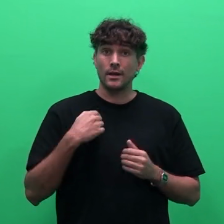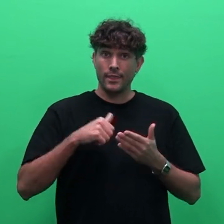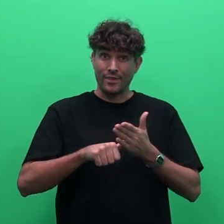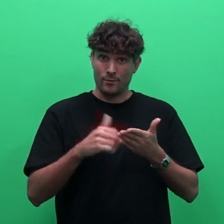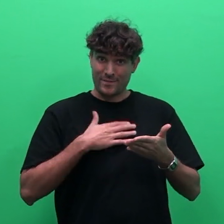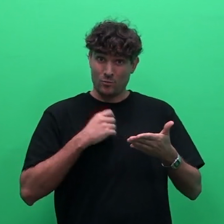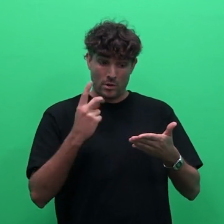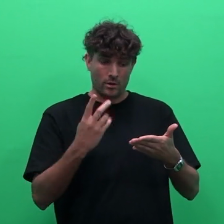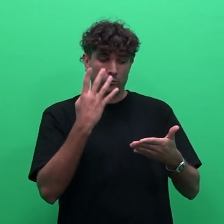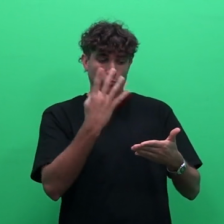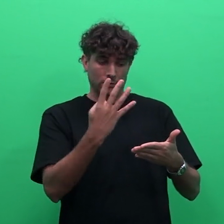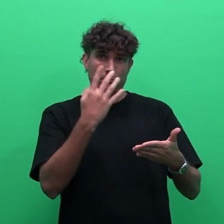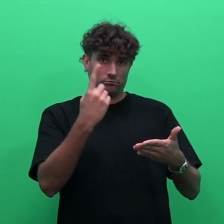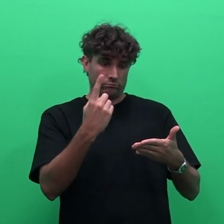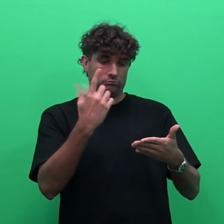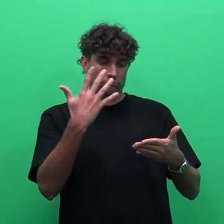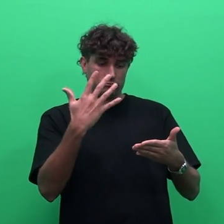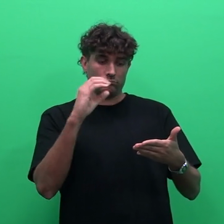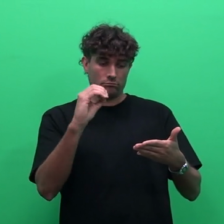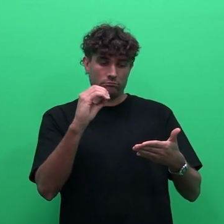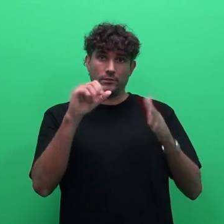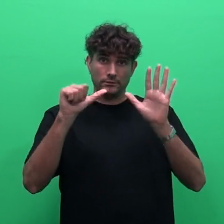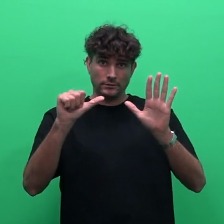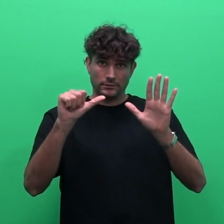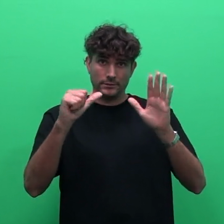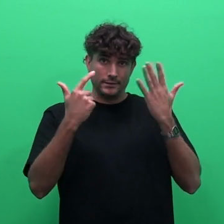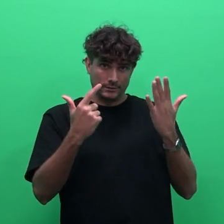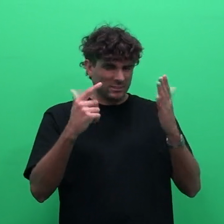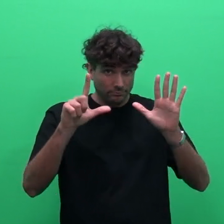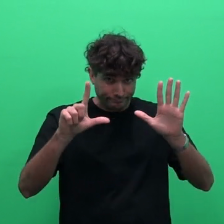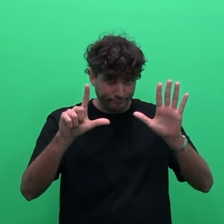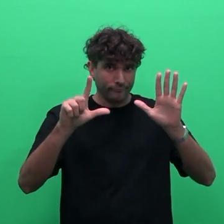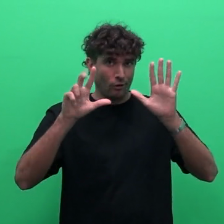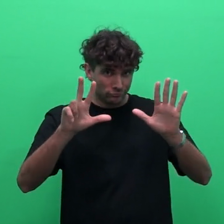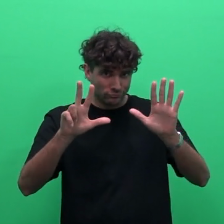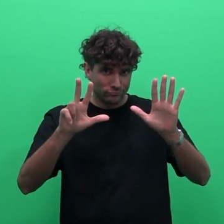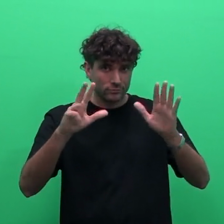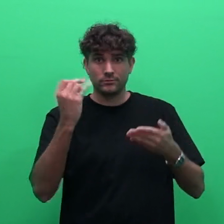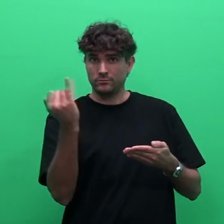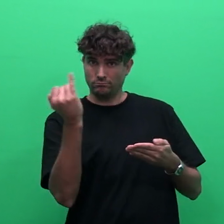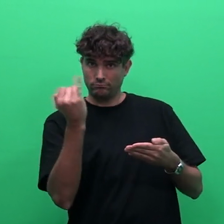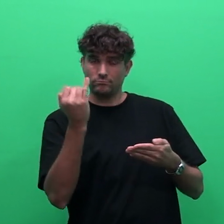El meu número de DNI? És el quatre u cinc zero sis set, no, set vuit, lletra jota.